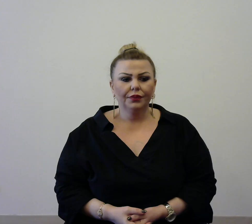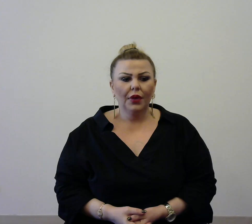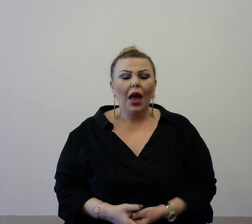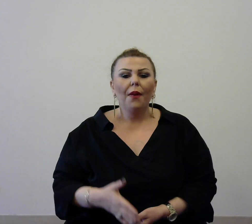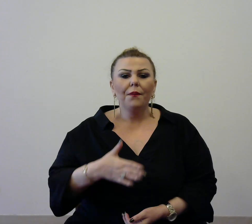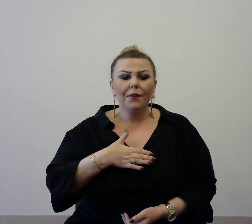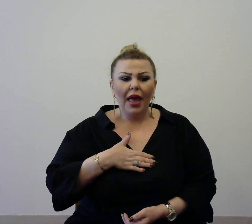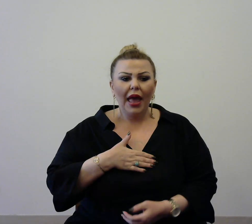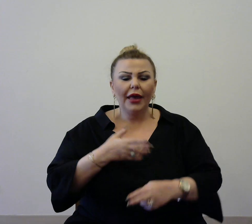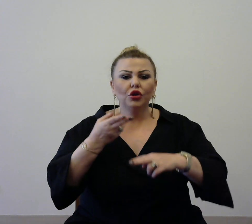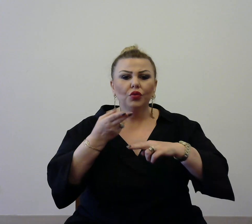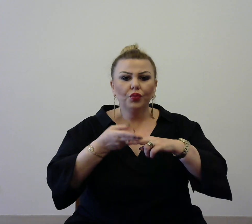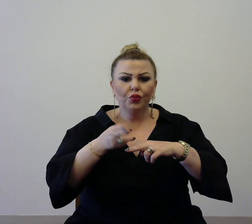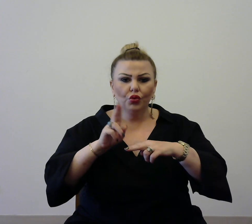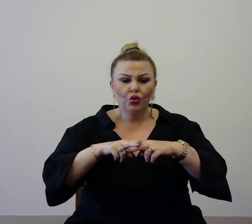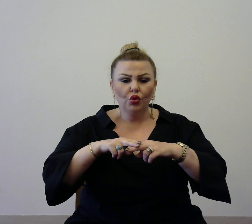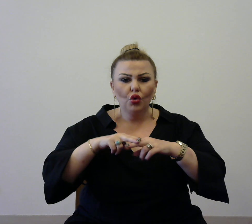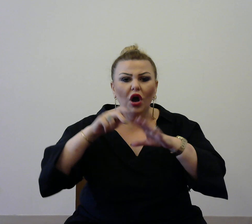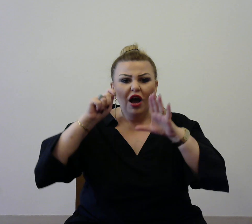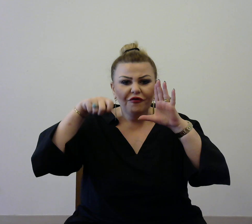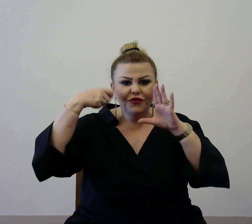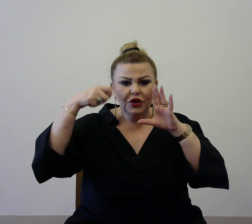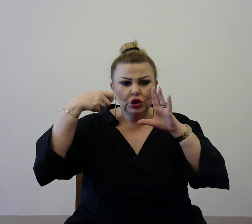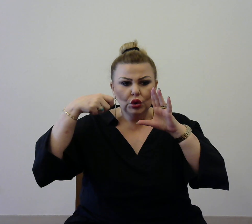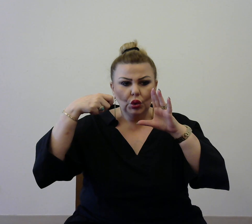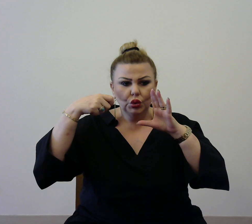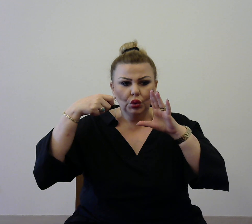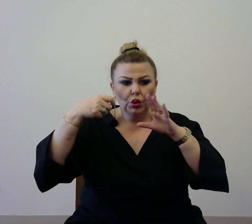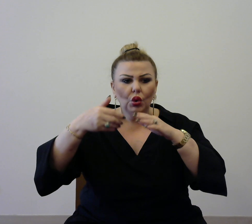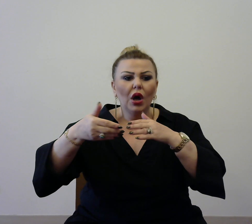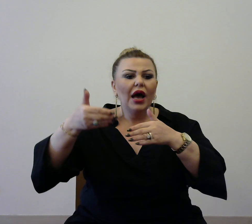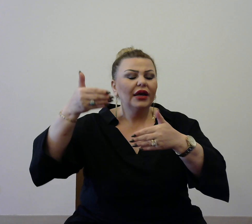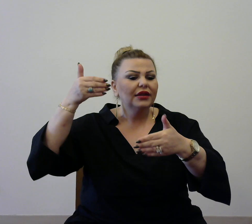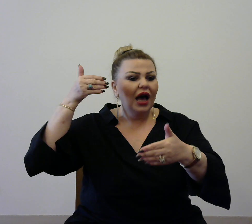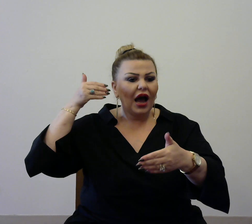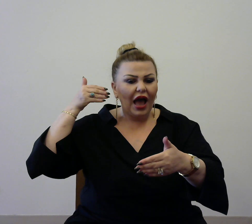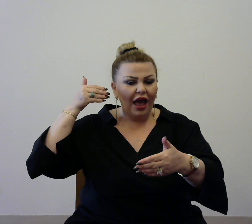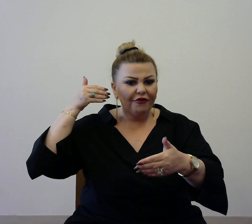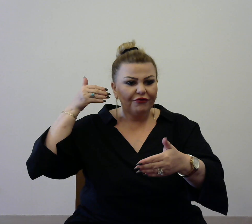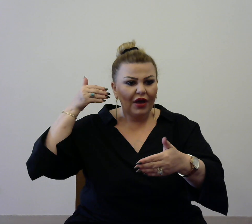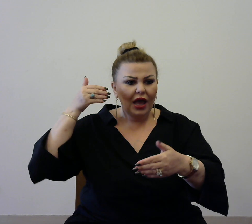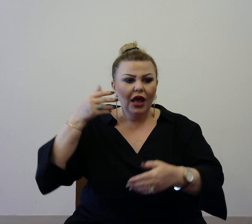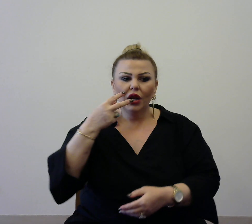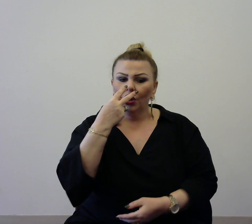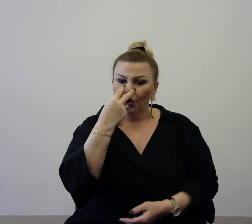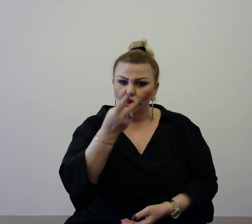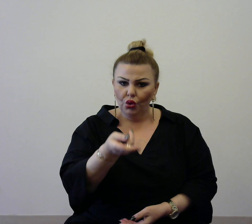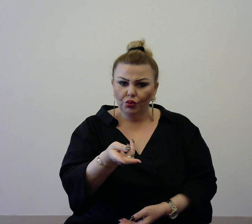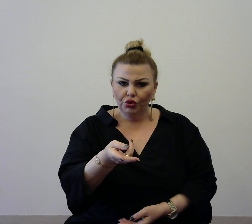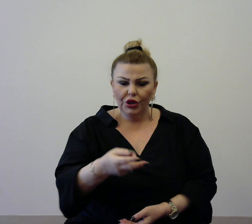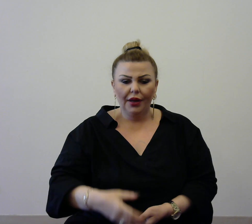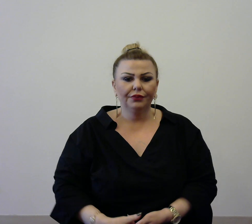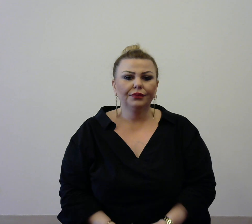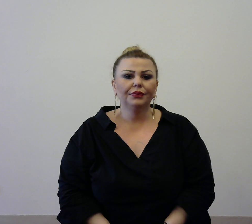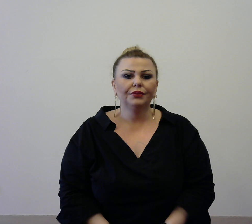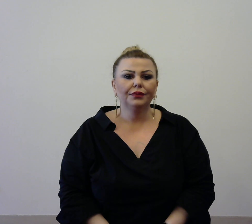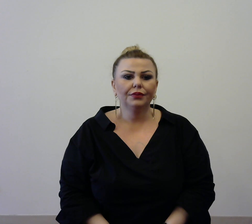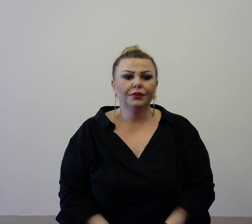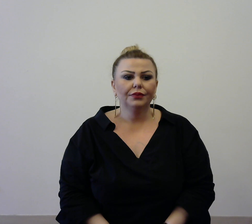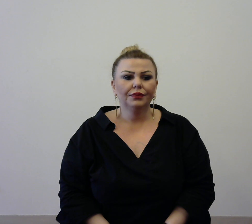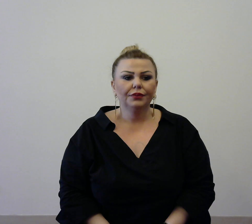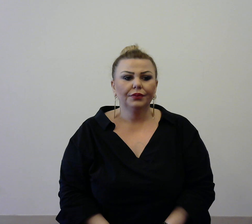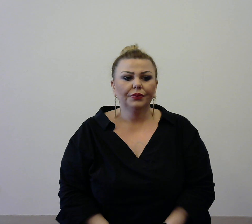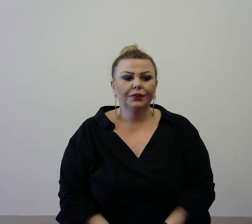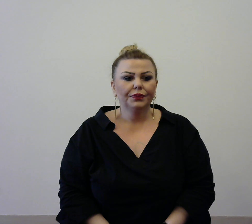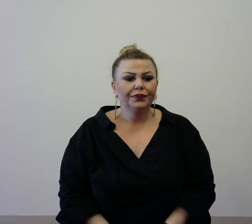Mən bu videonu daha əvvəl görmüşəm